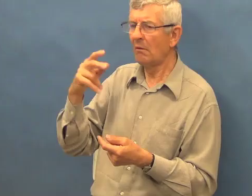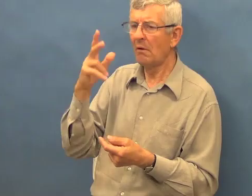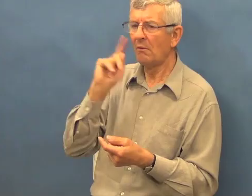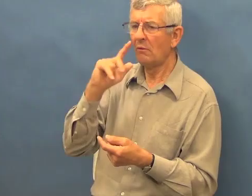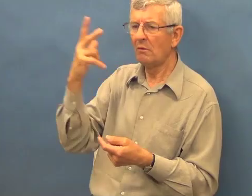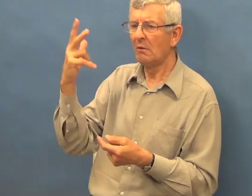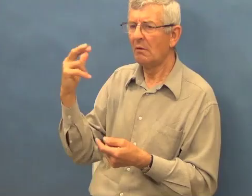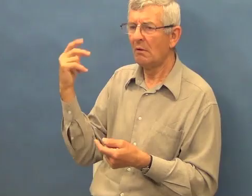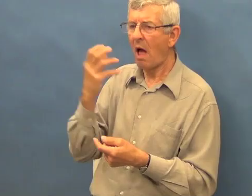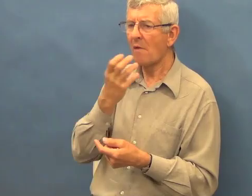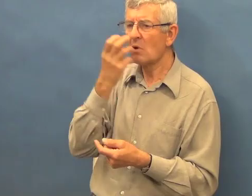Cała trójka zbliża się i pogryza gruszki.